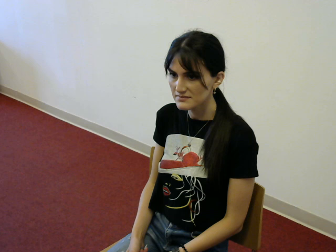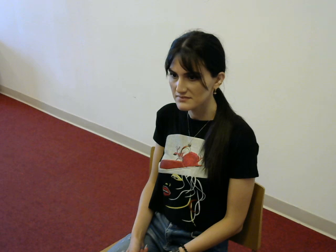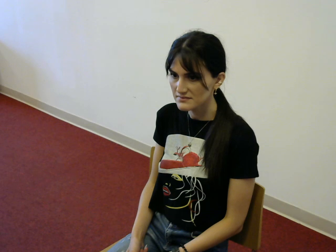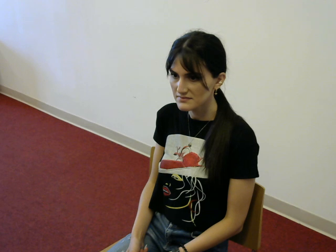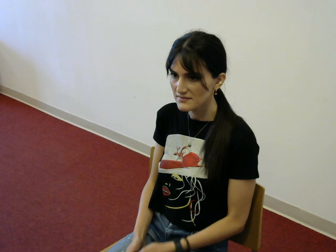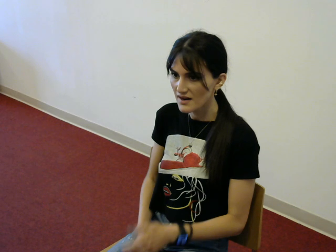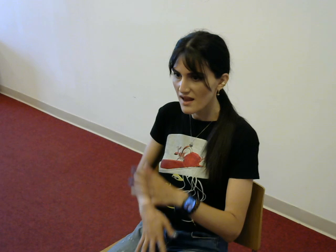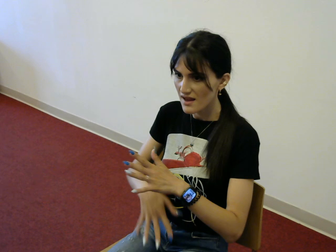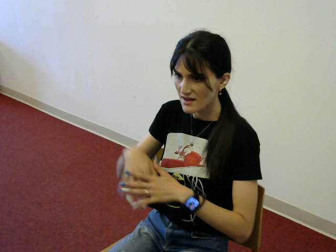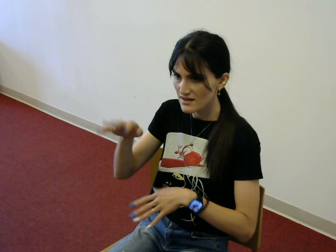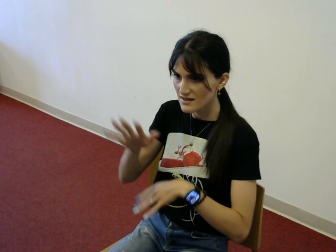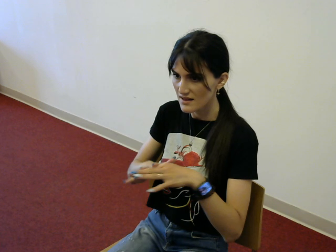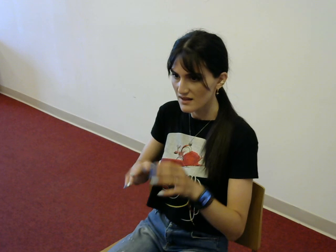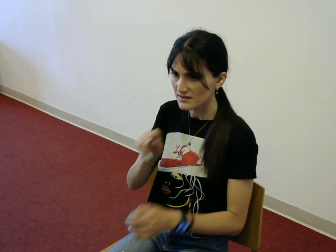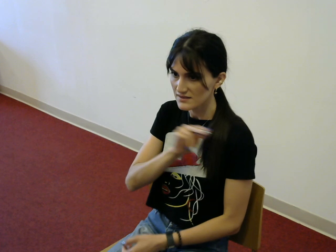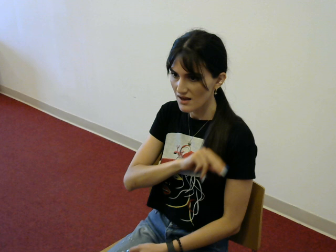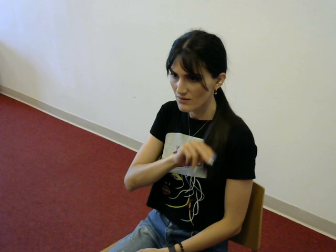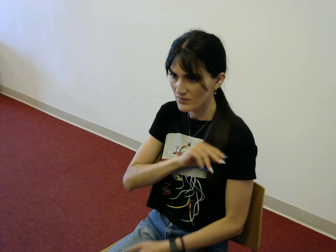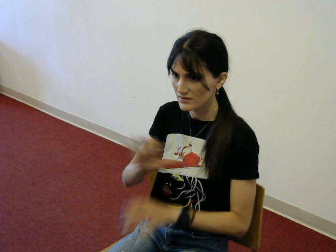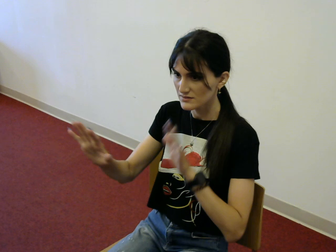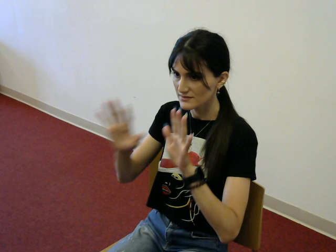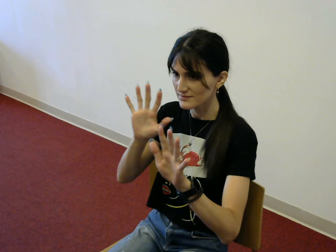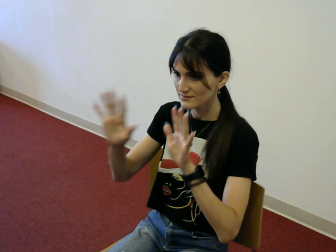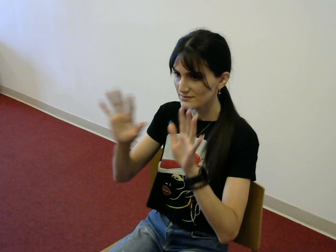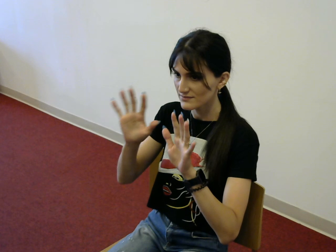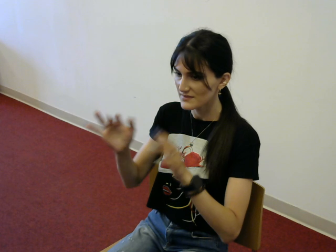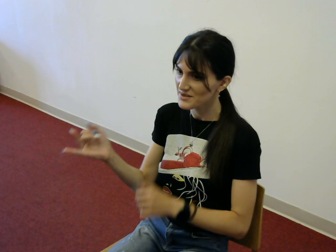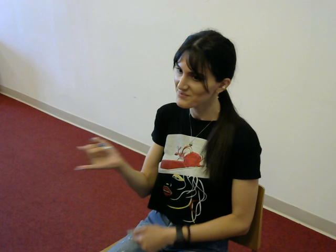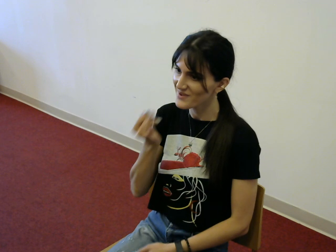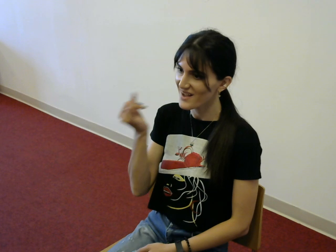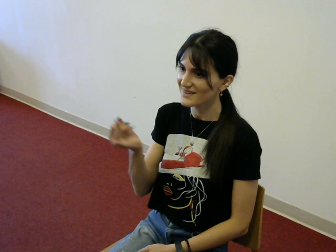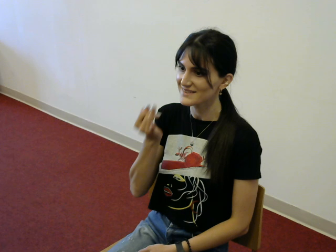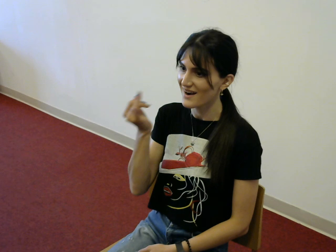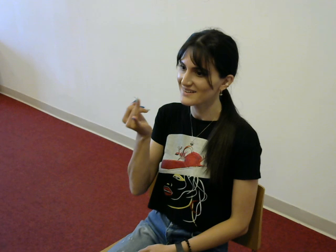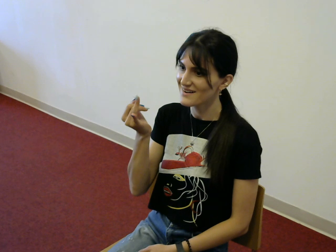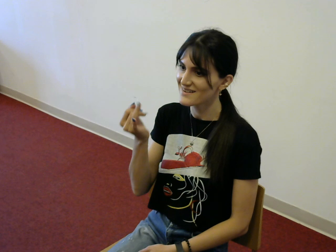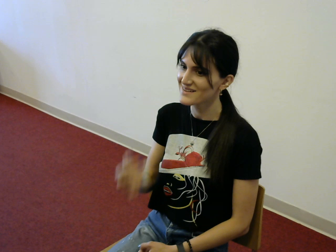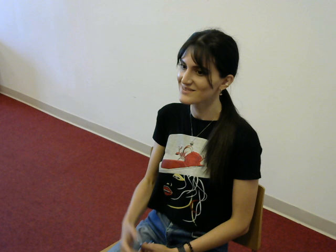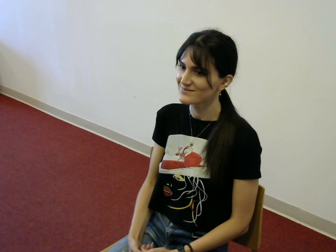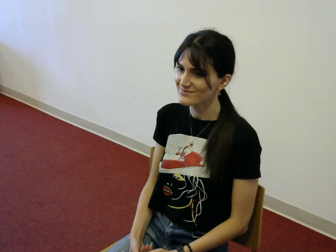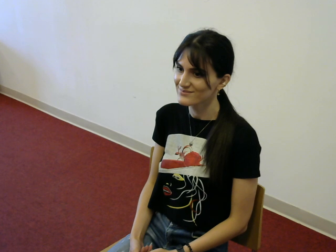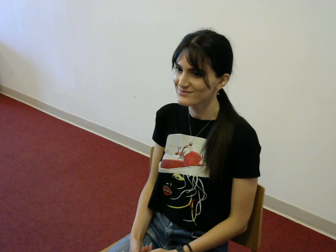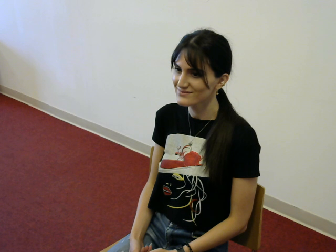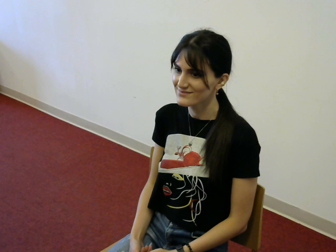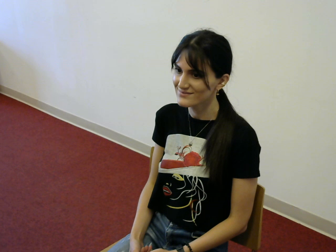Əl işləri sərgisi maraqlı idi